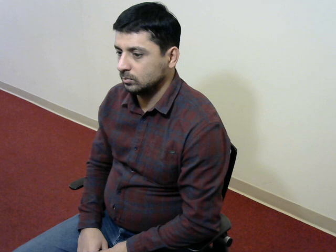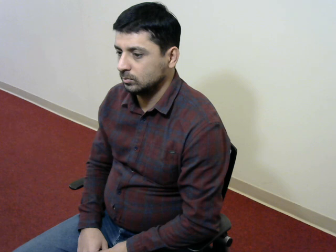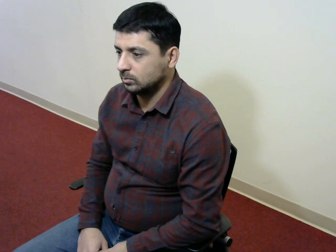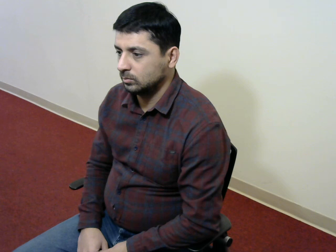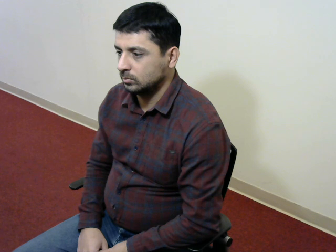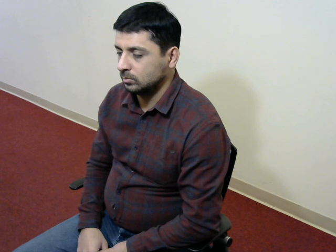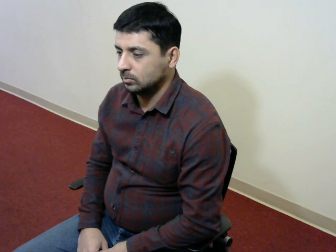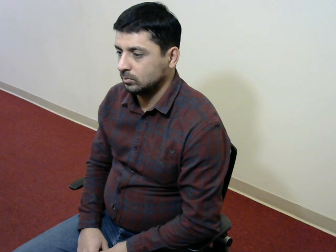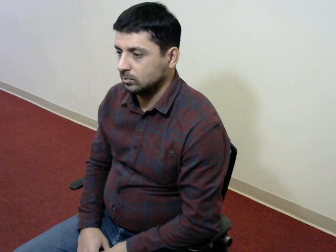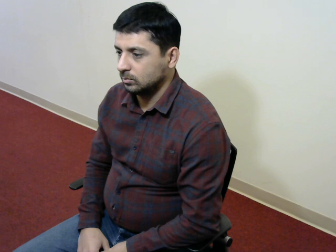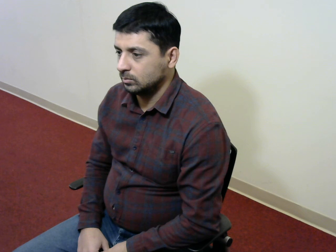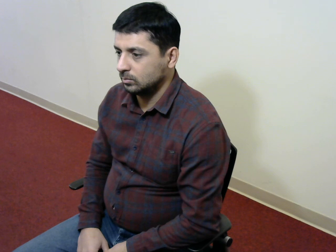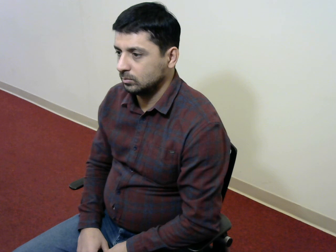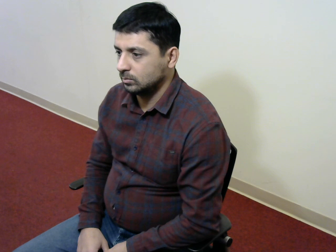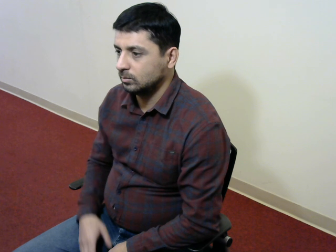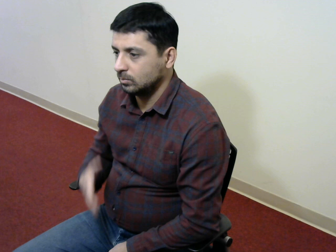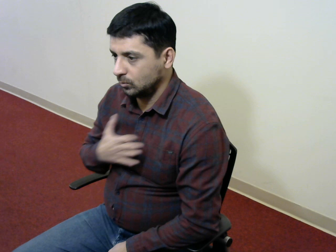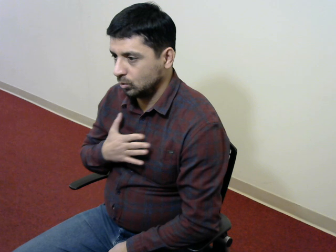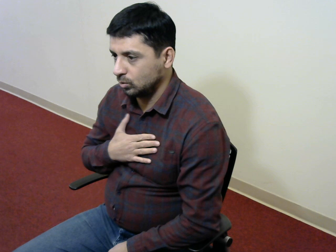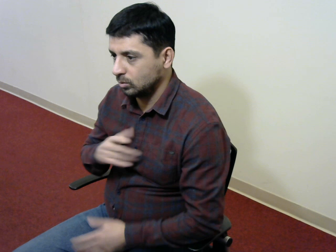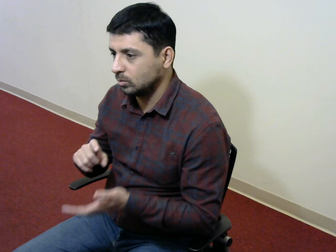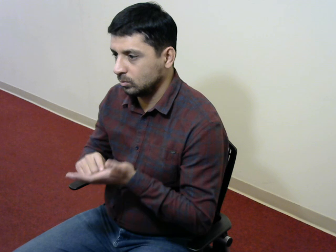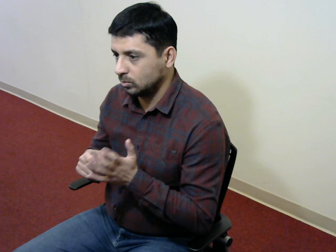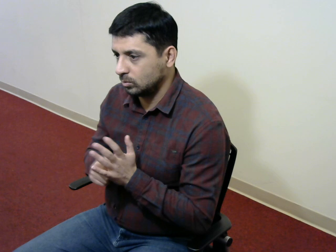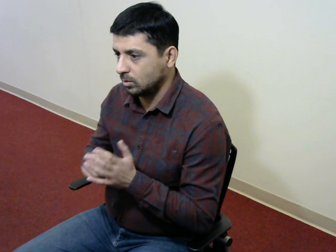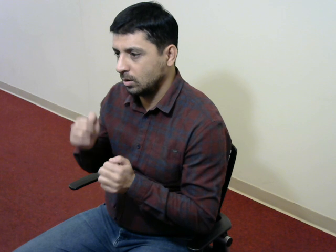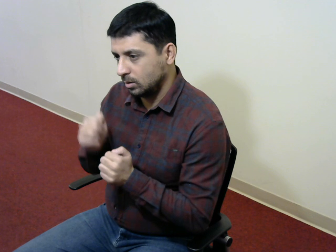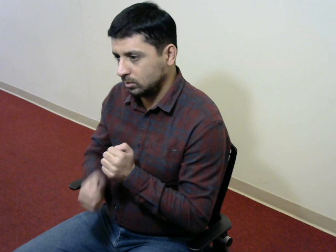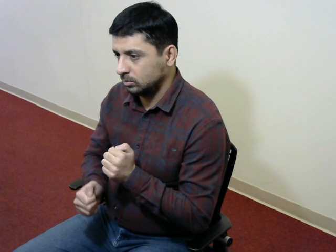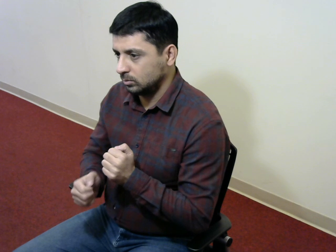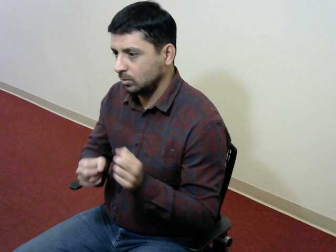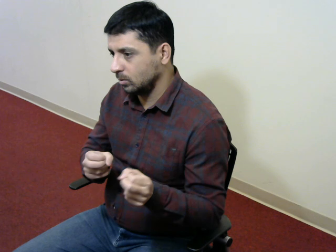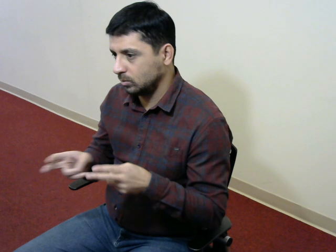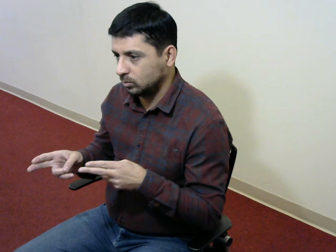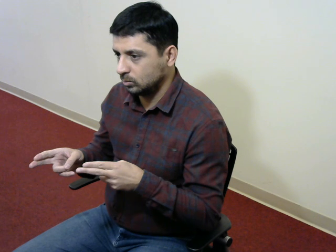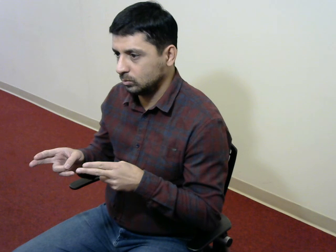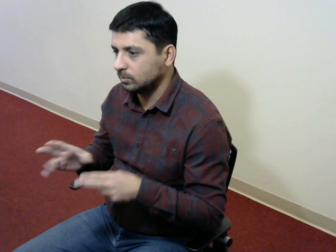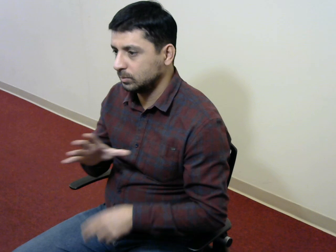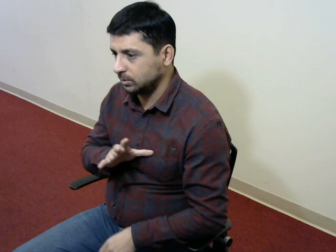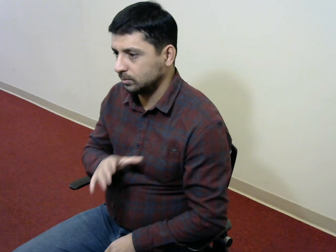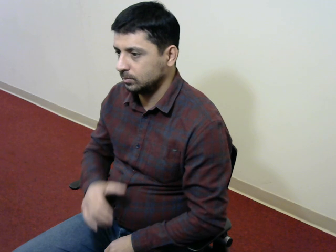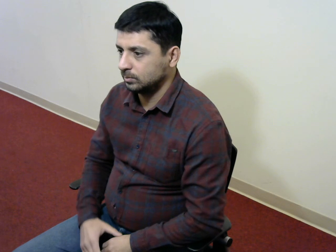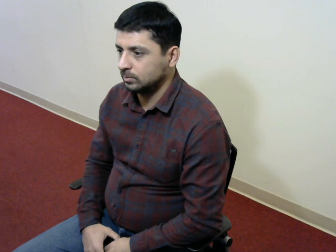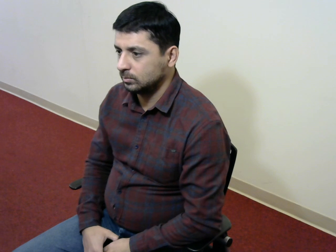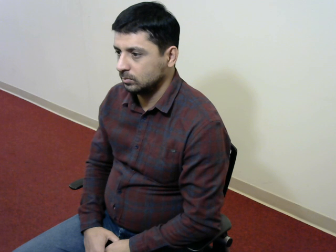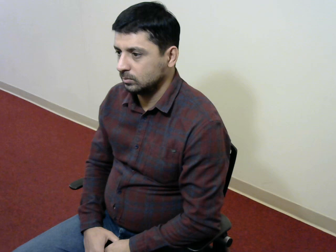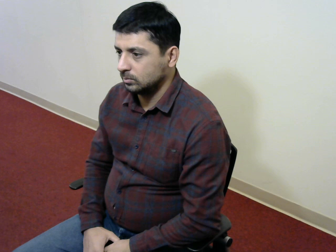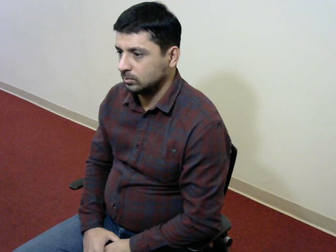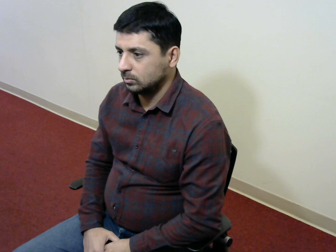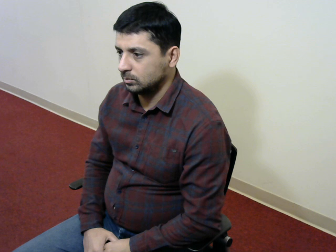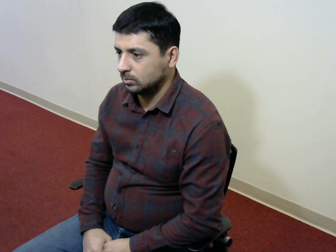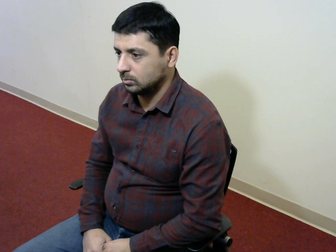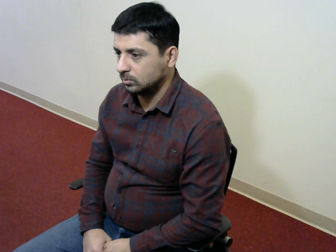Mənim otağım həmişə səliqəli olur